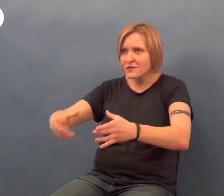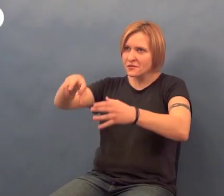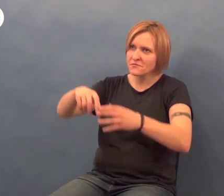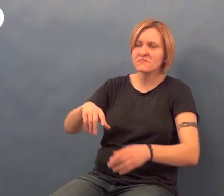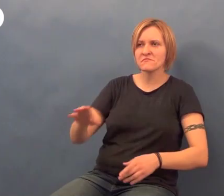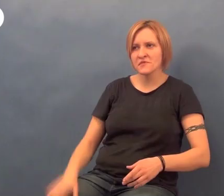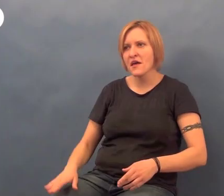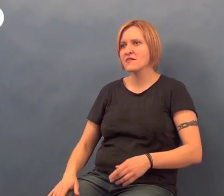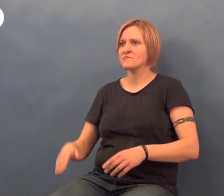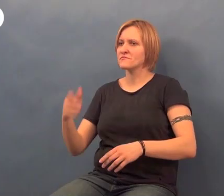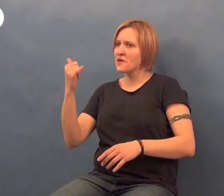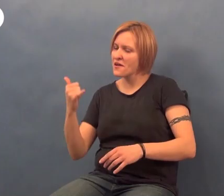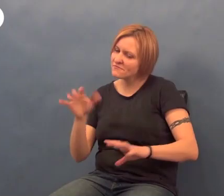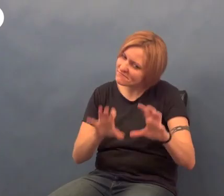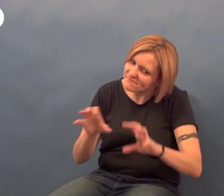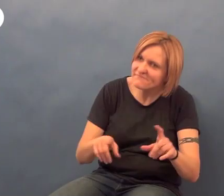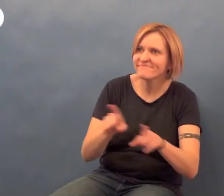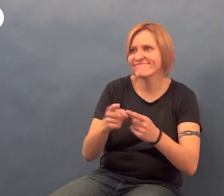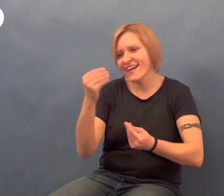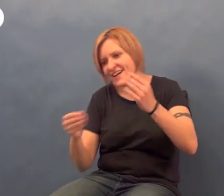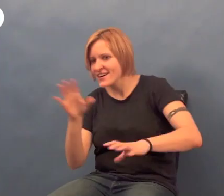Pies i dziecko oglądają żabę, bawią się, oglądają.